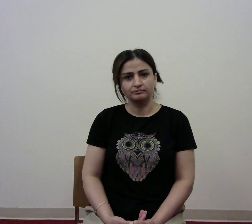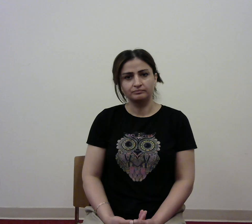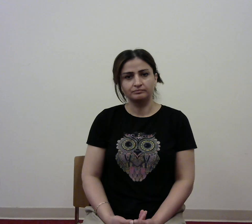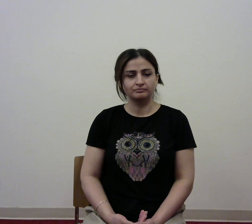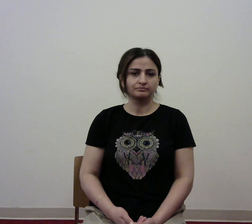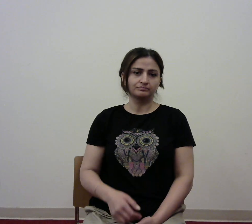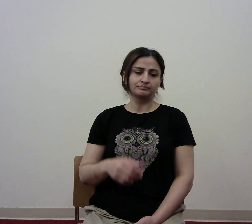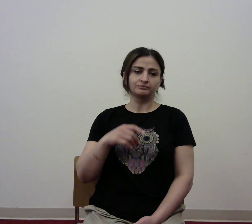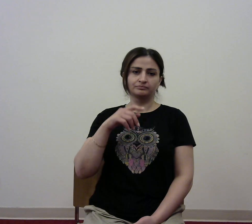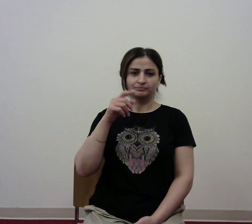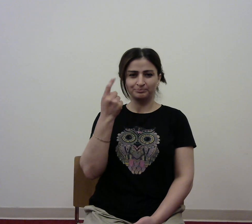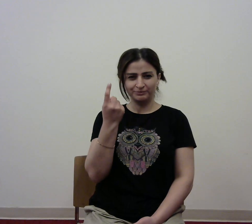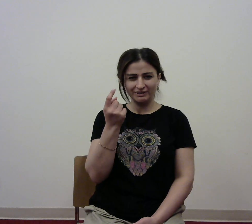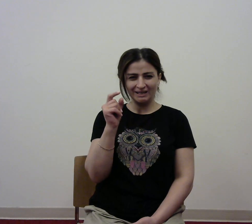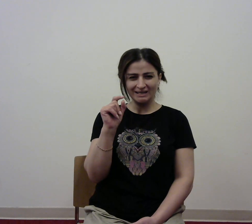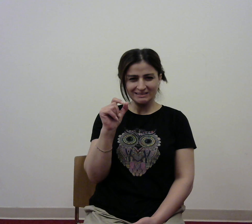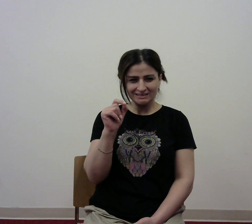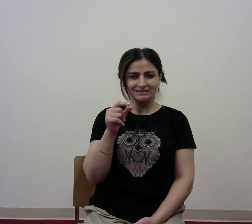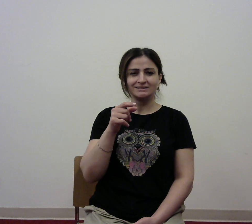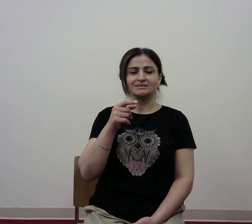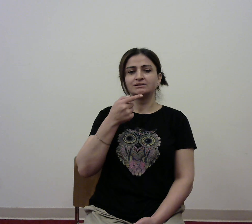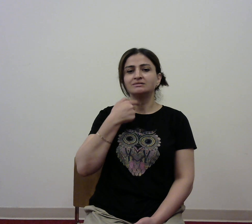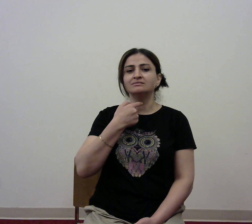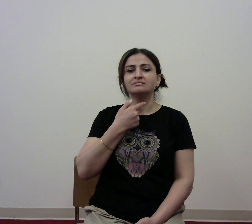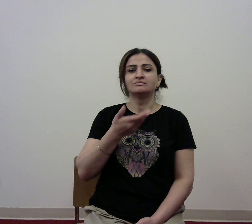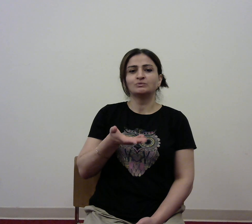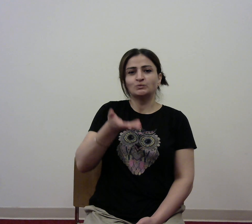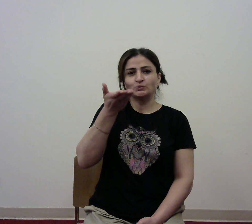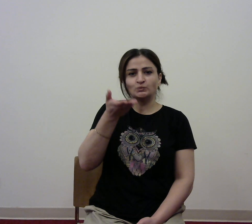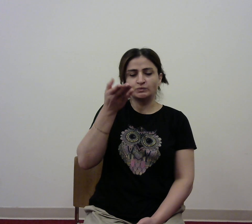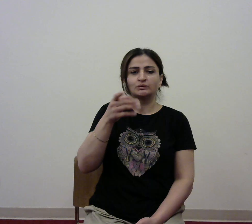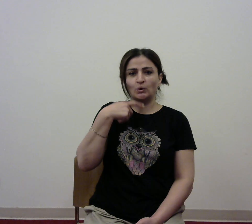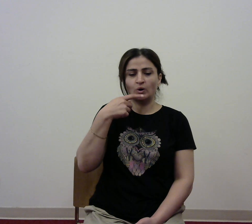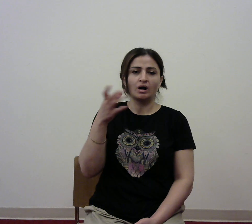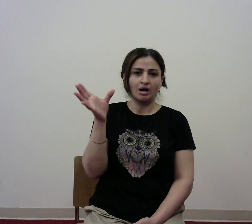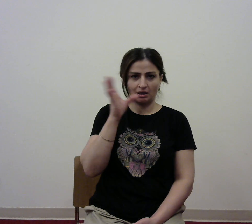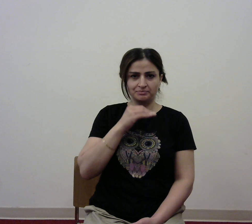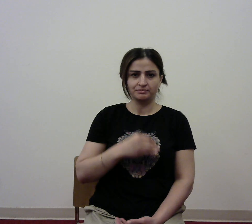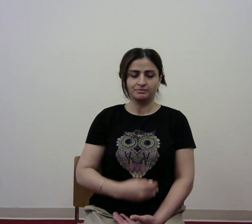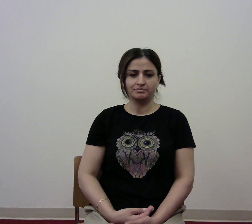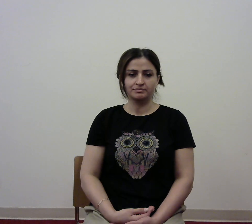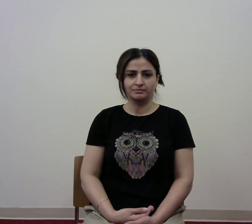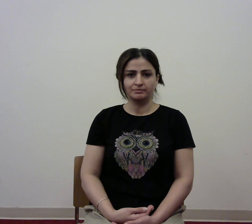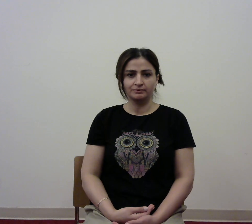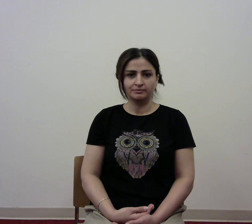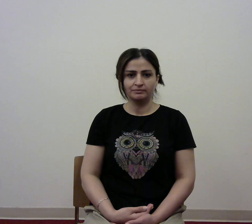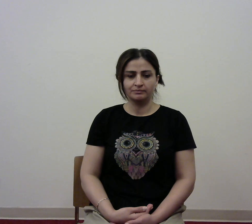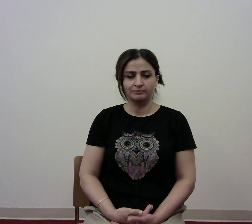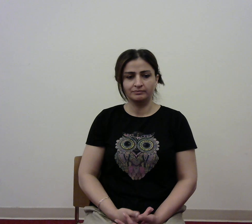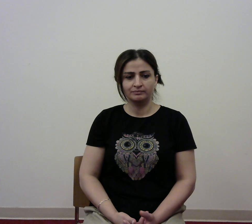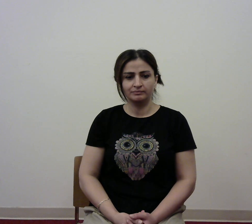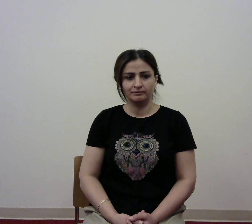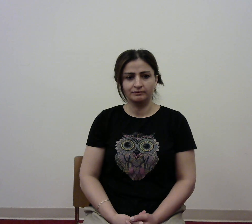Bir az ucadan deyə bilərsinizmi?